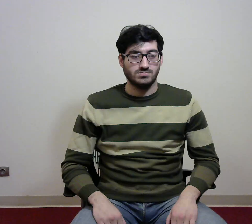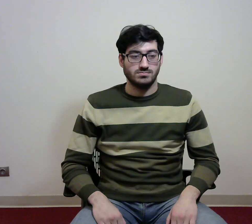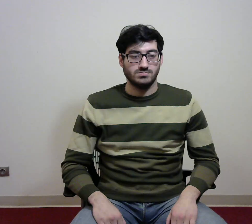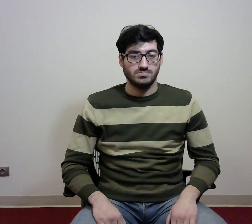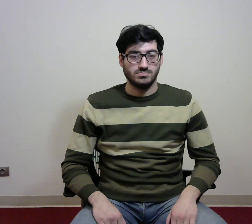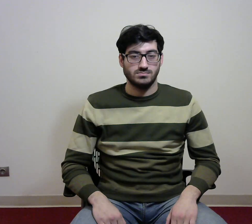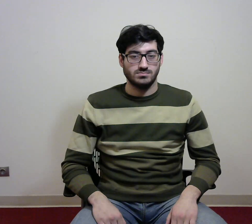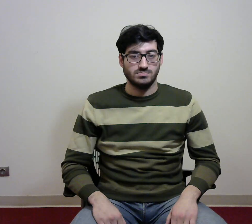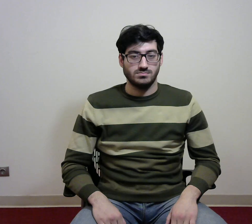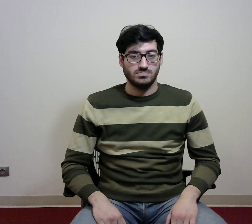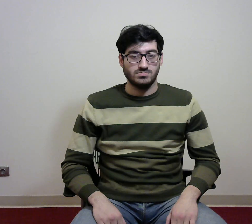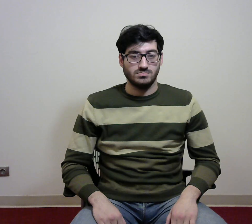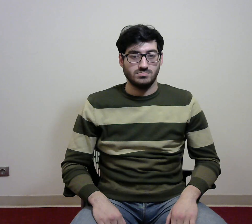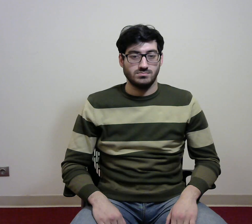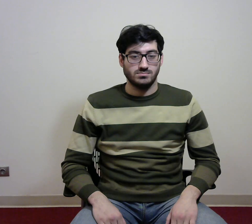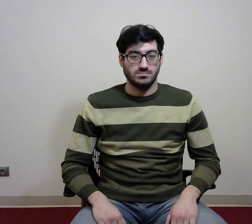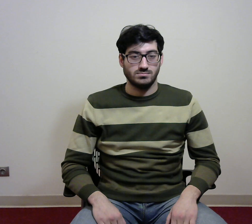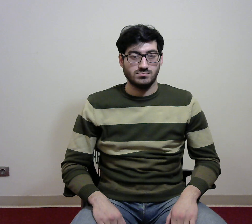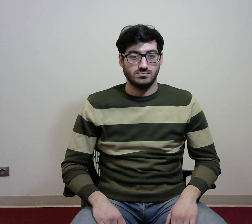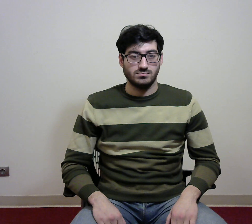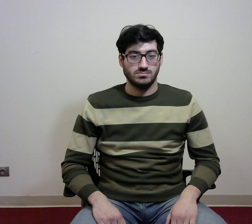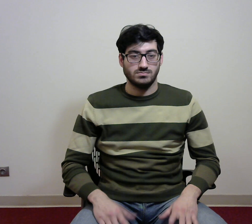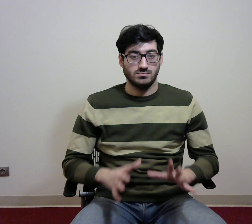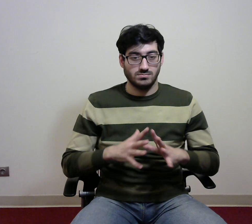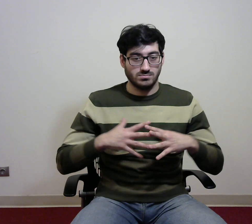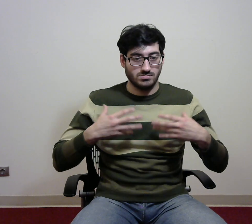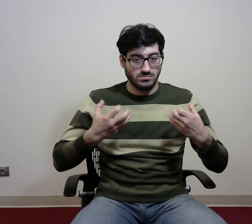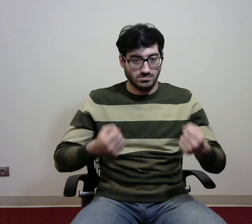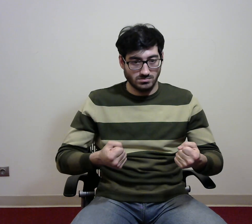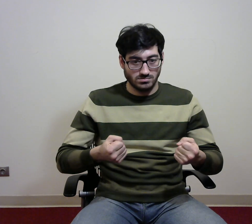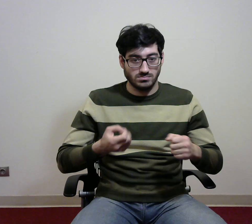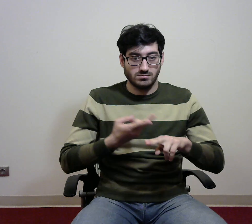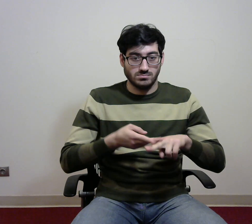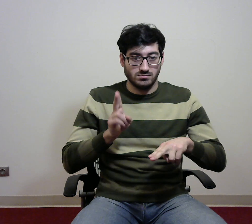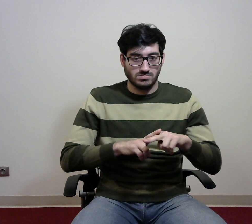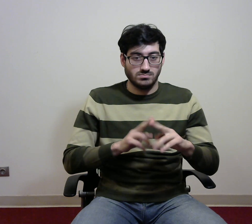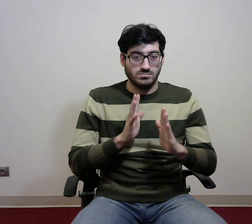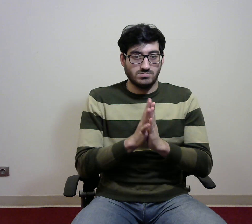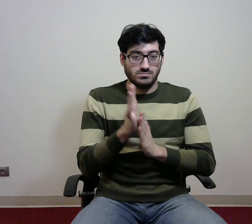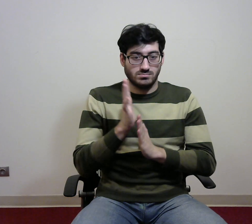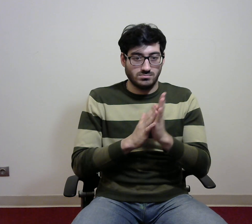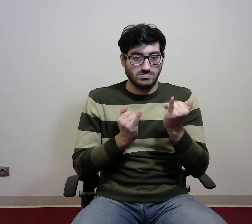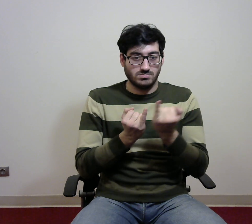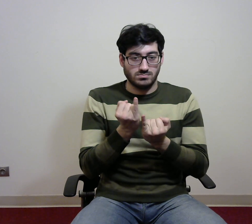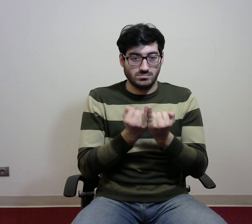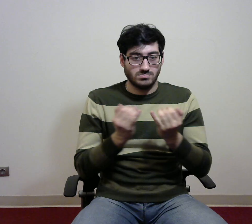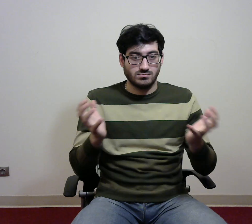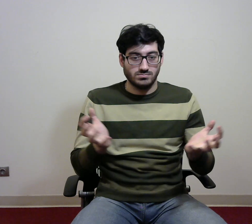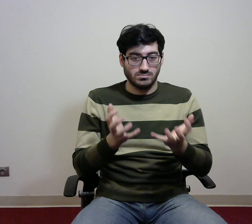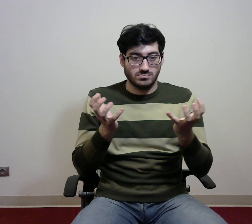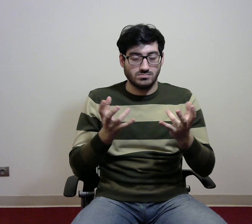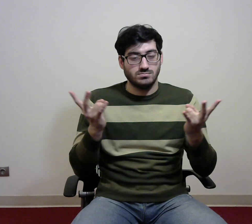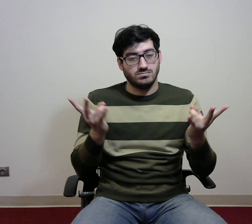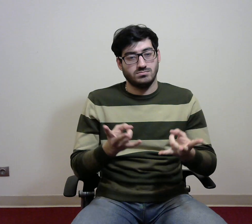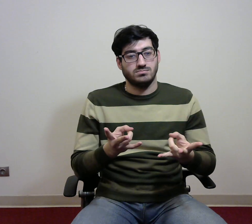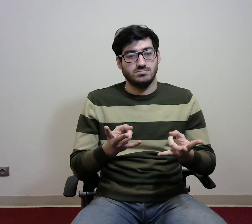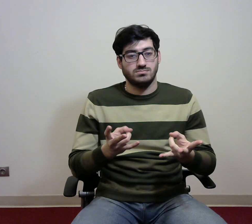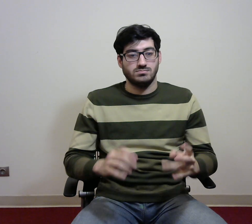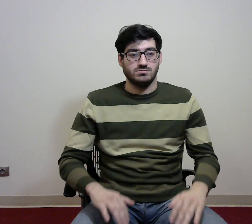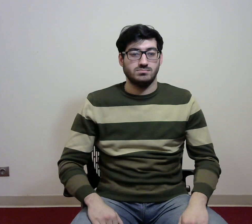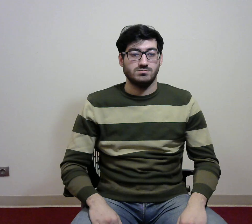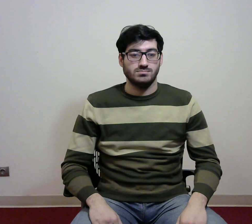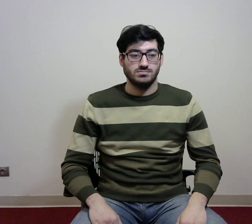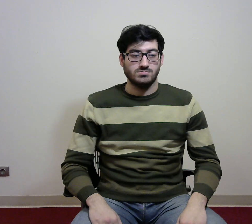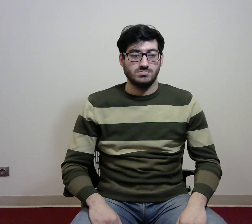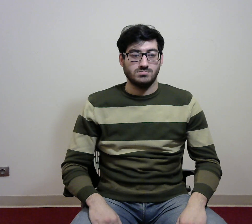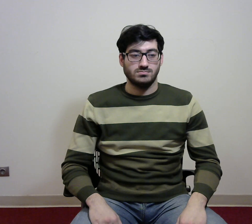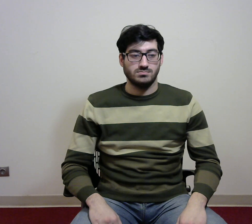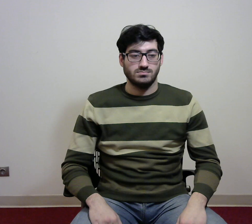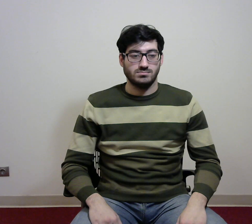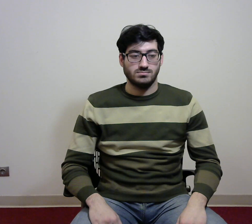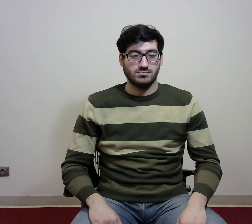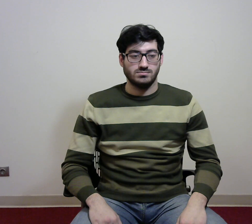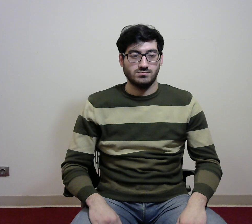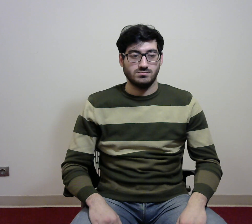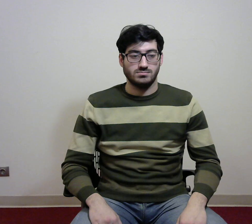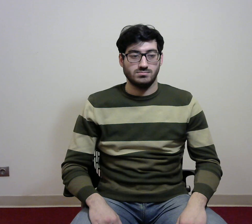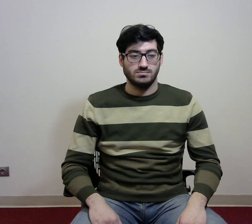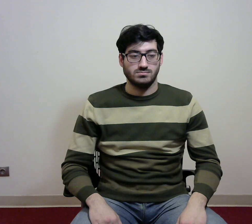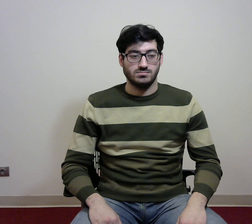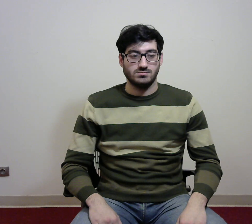Sağlamlığımız üçün bitkiləri qorumaq lazımdır